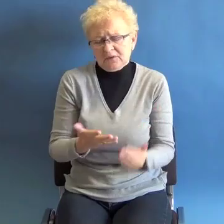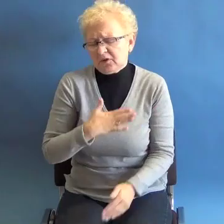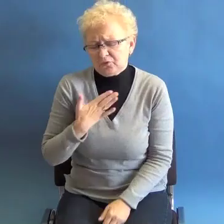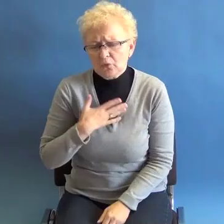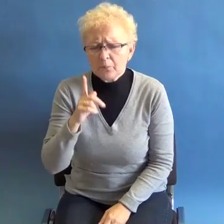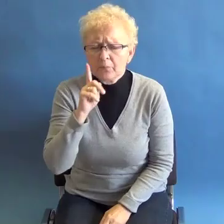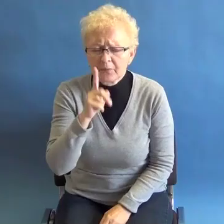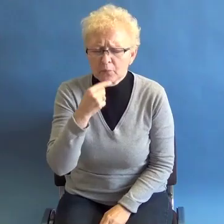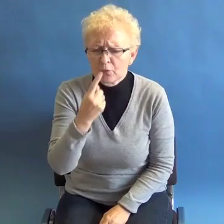Mówię prawdę.